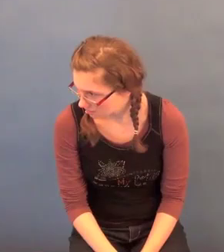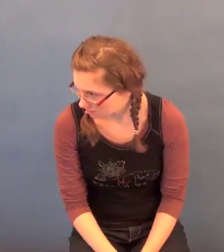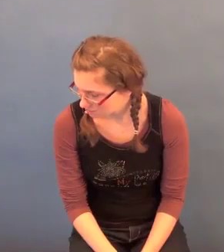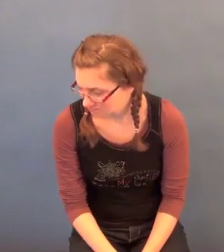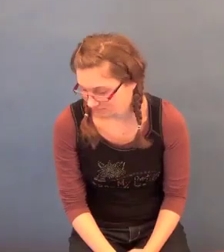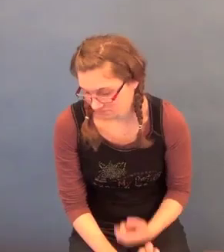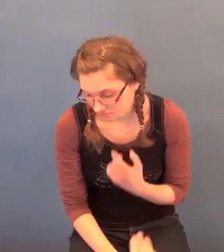Ja...